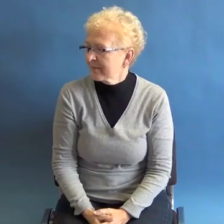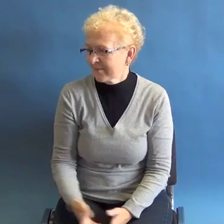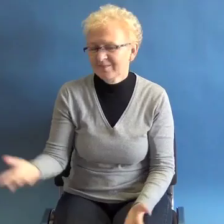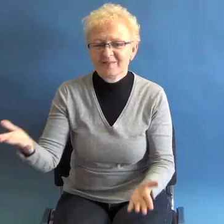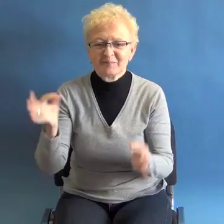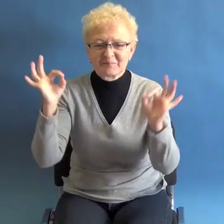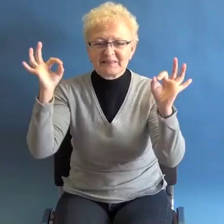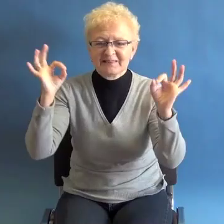Zgadza się.